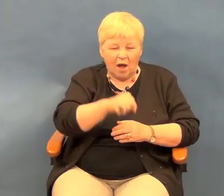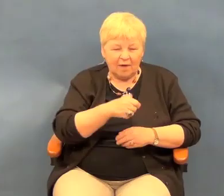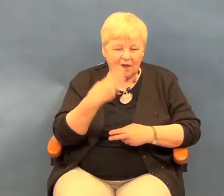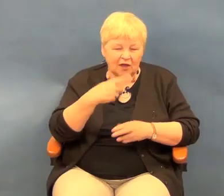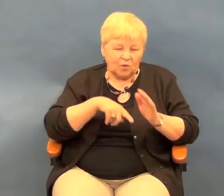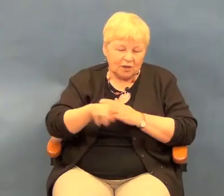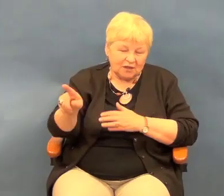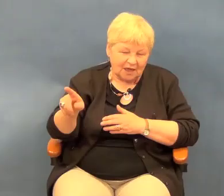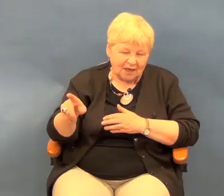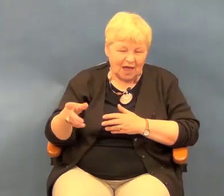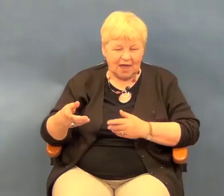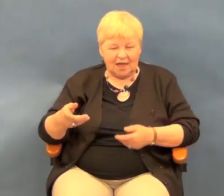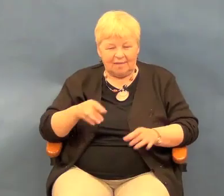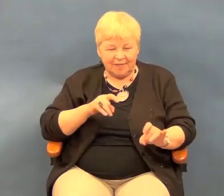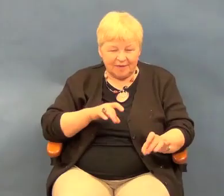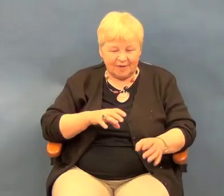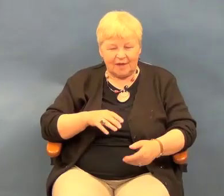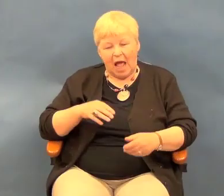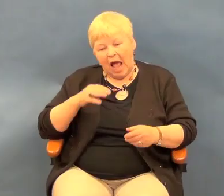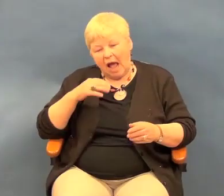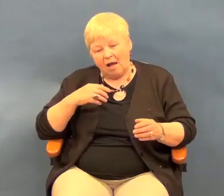Łapał taksówkę ale uciekła dlatego biegł.